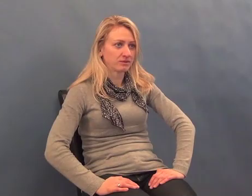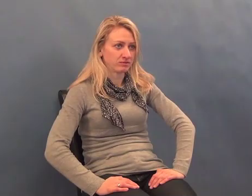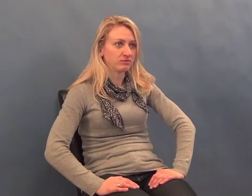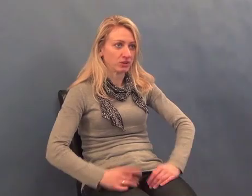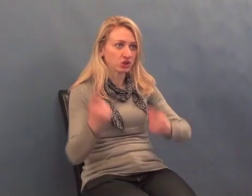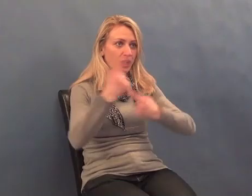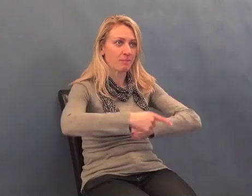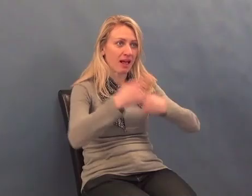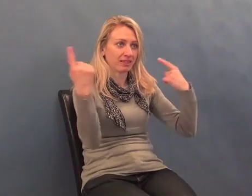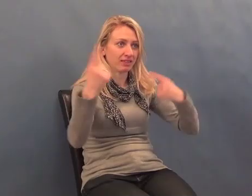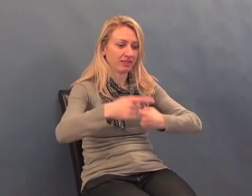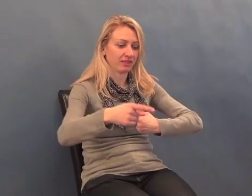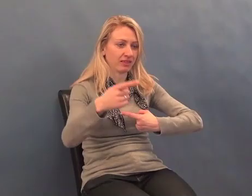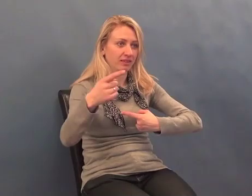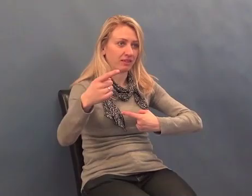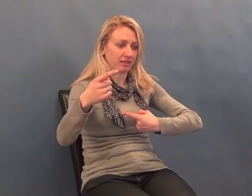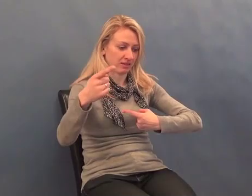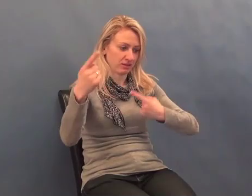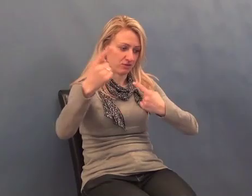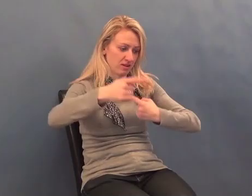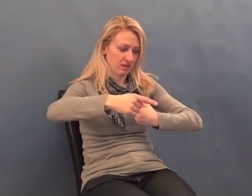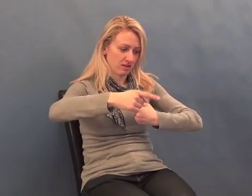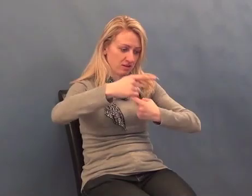Tak, szlaban... szlaban.